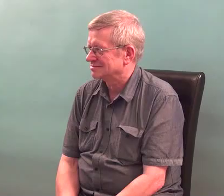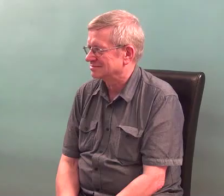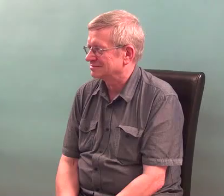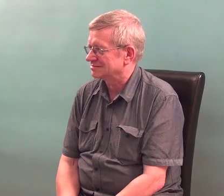Spróbuj.